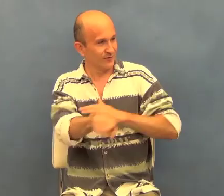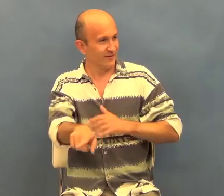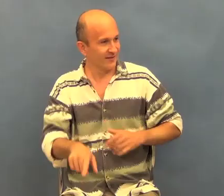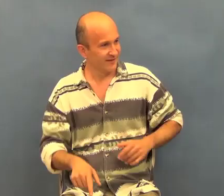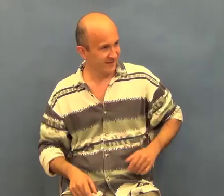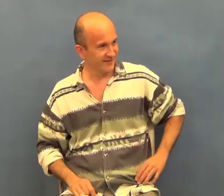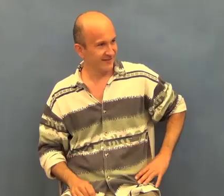I ucieka.